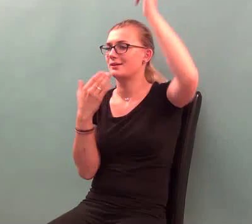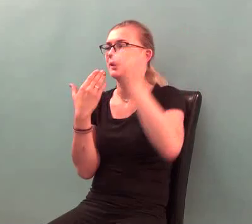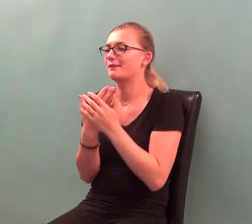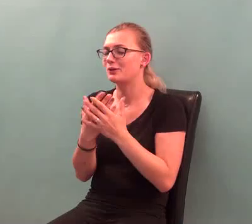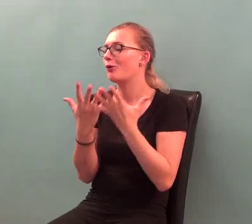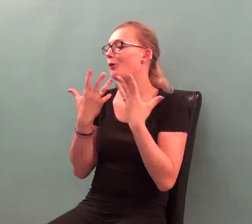Ulżyło wszystkim.